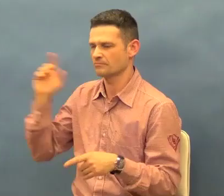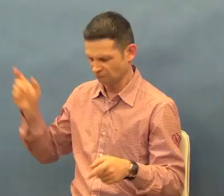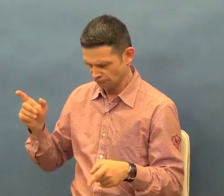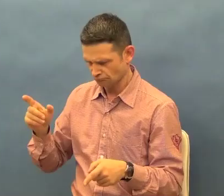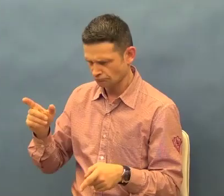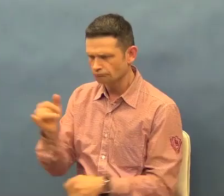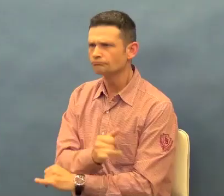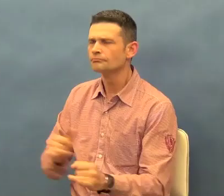Mama wróciła.